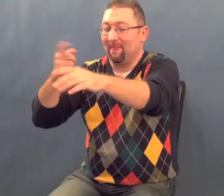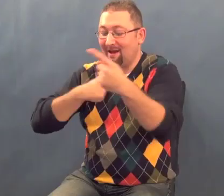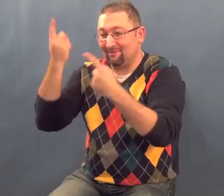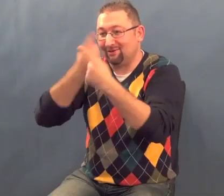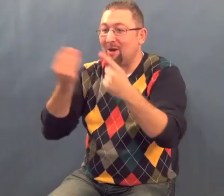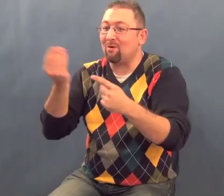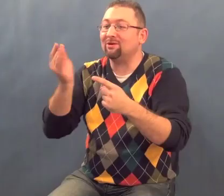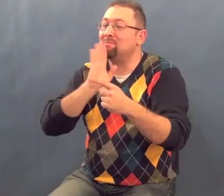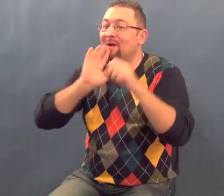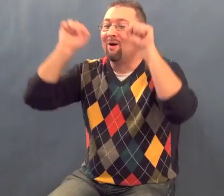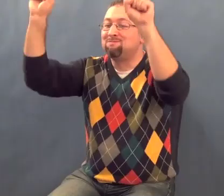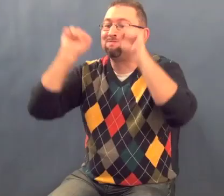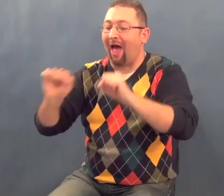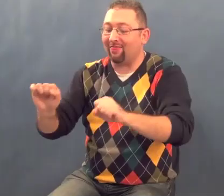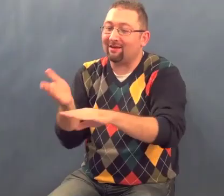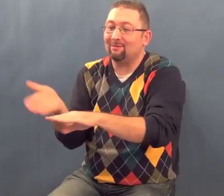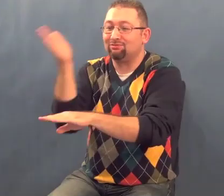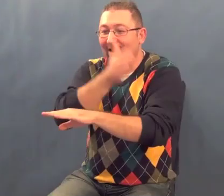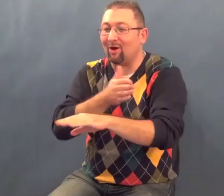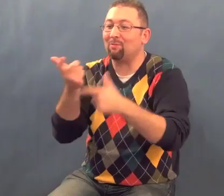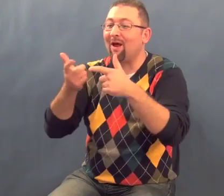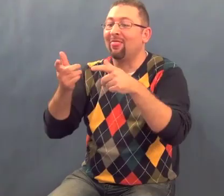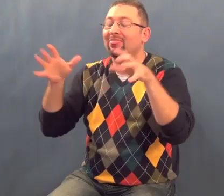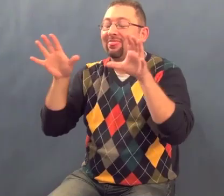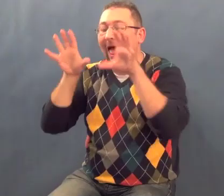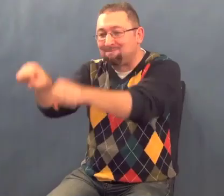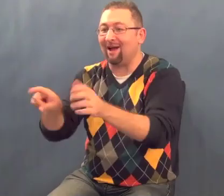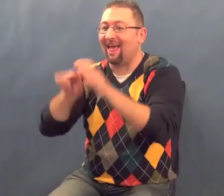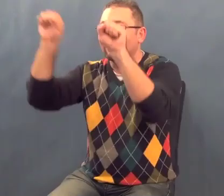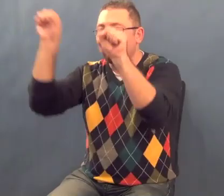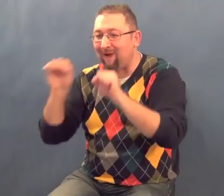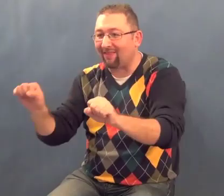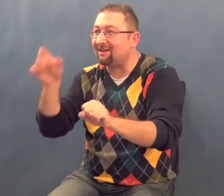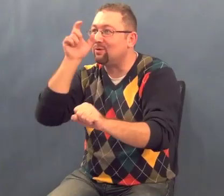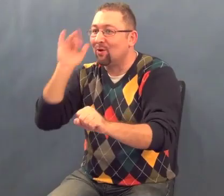Myślę, że to może oznaczać, że robią coś przed napadem na bank.